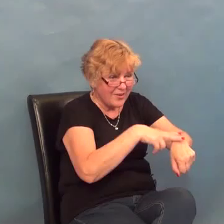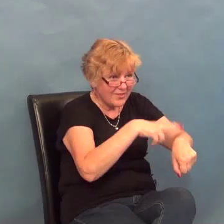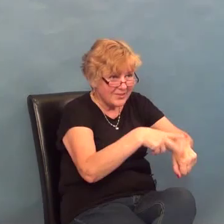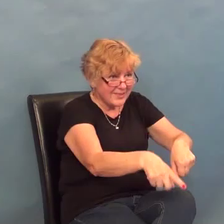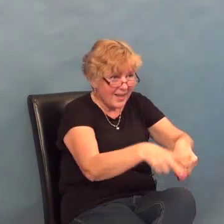Godzina.